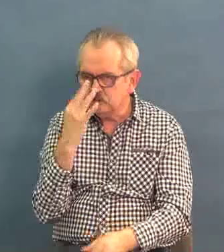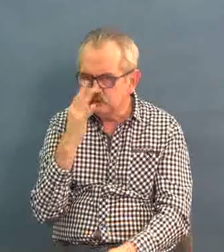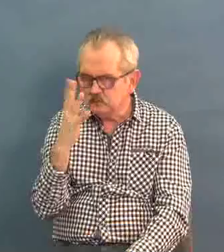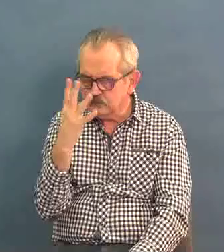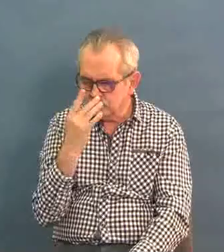Czwartego lutego.